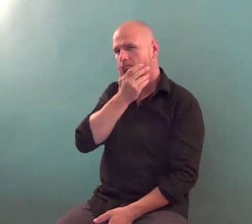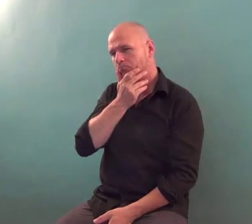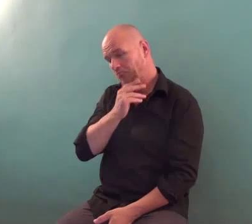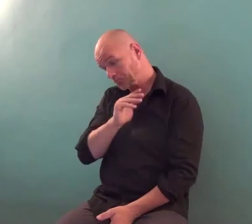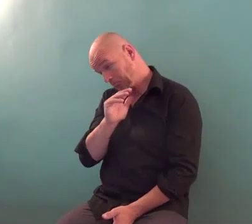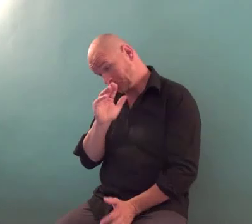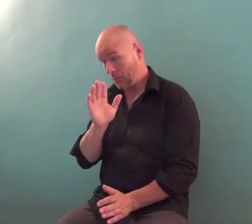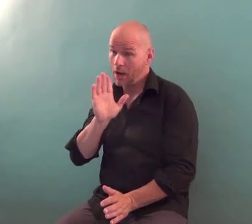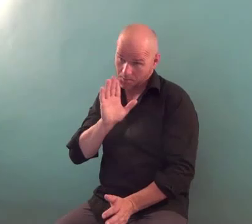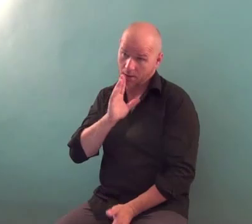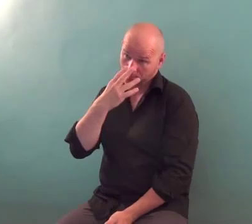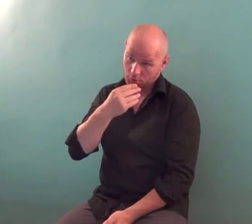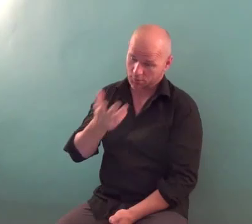Chyba na to wygląda.